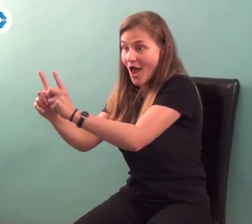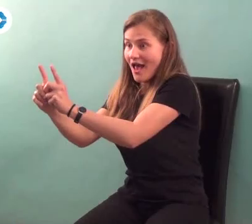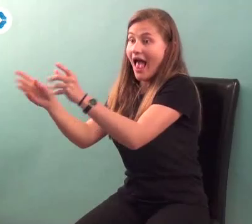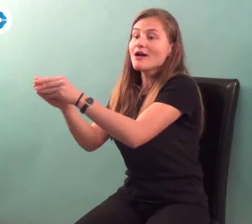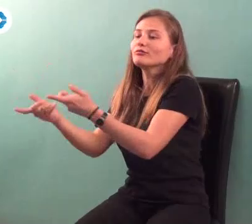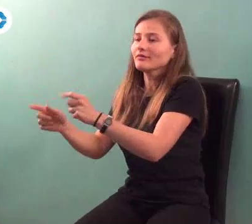A co oni robią?